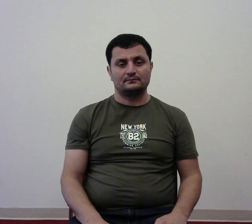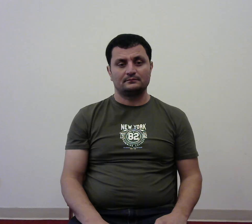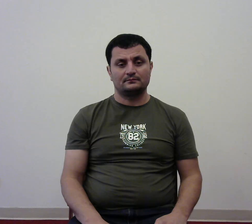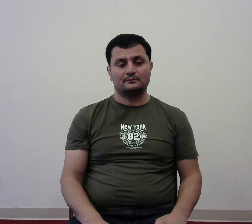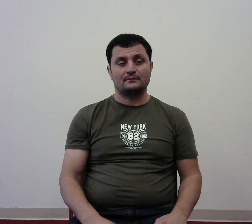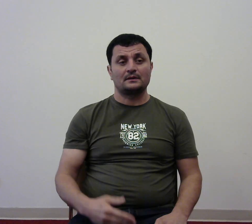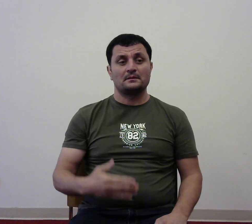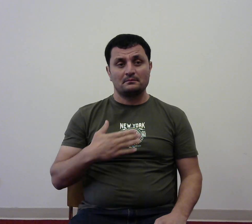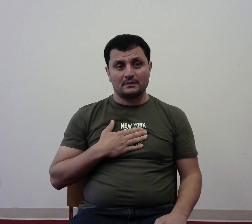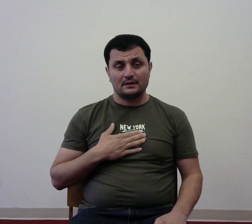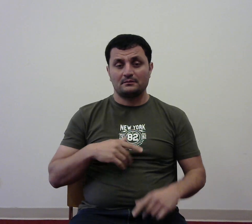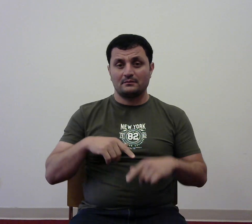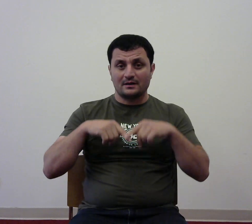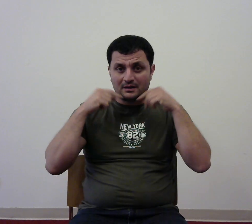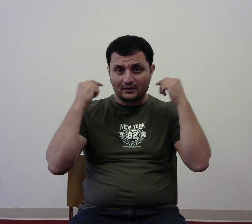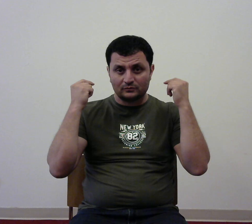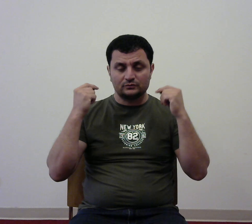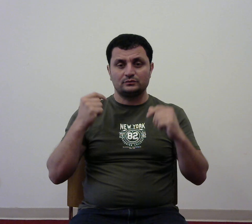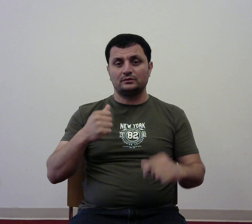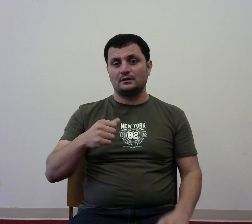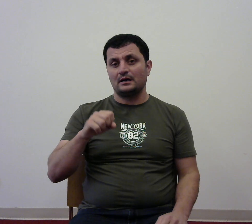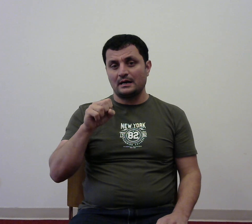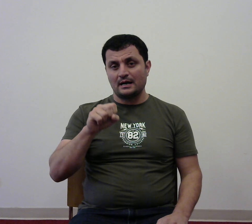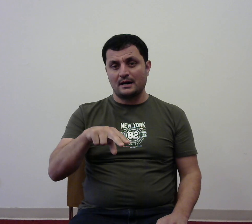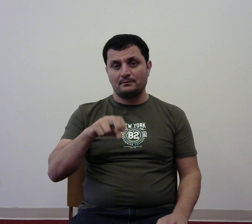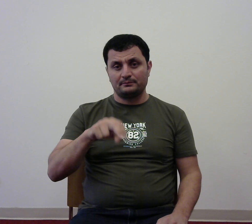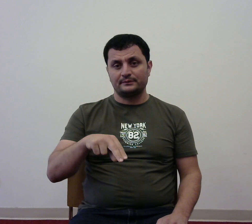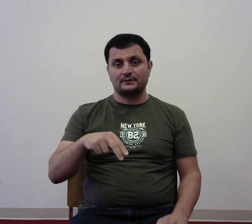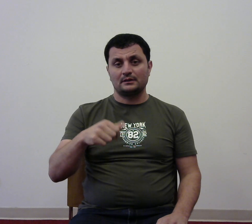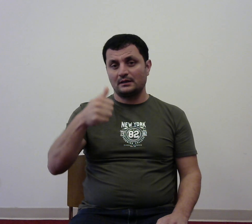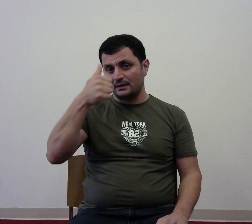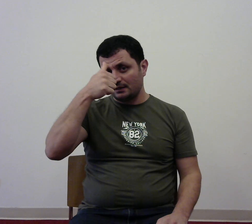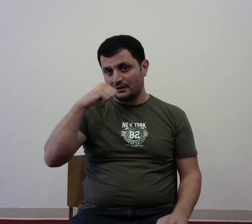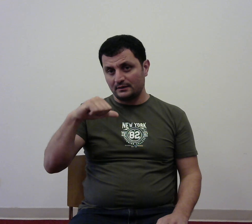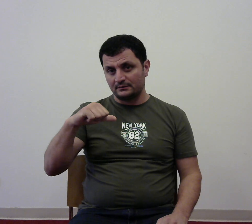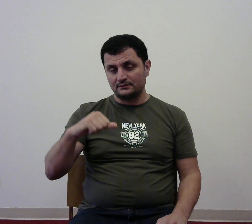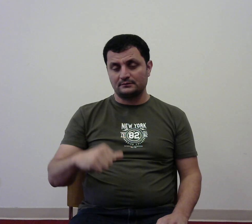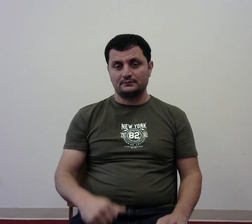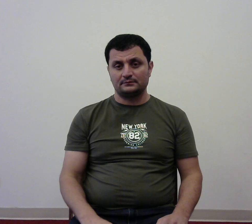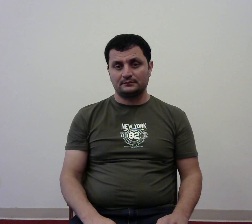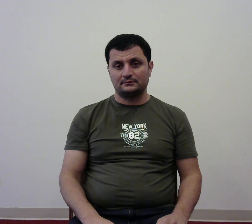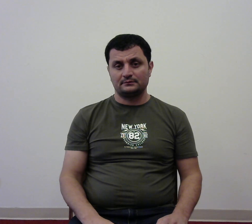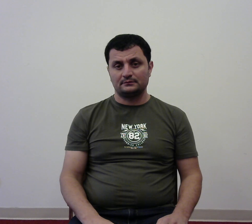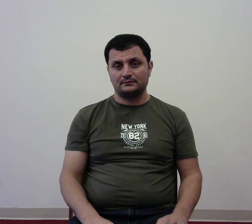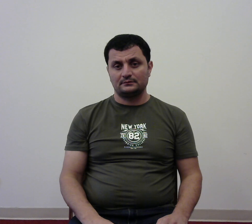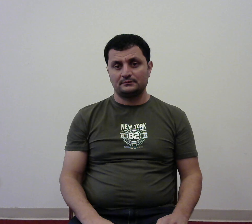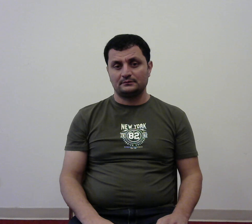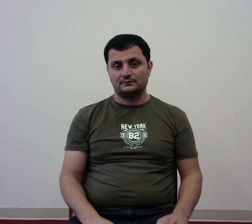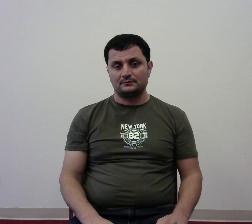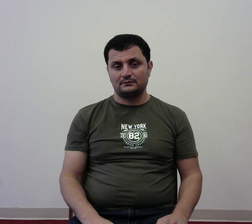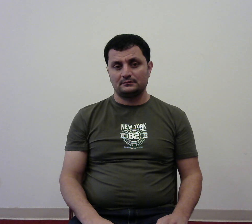Mənim ad günüm aprel ayındadır